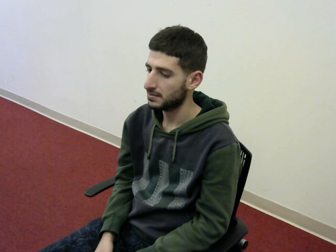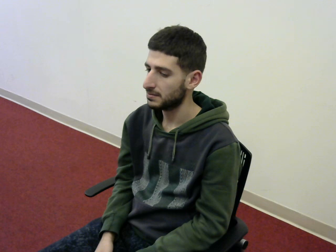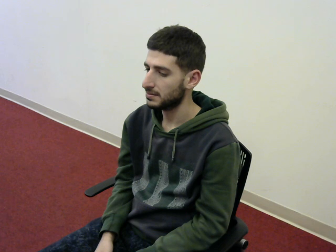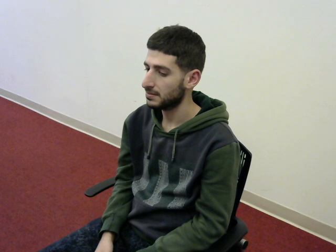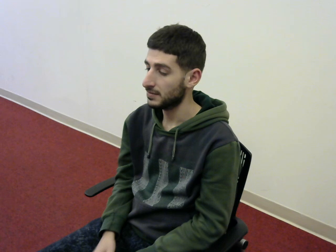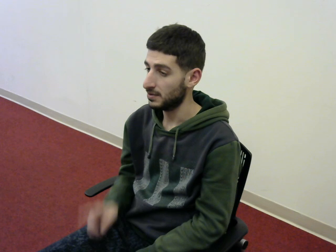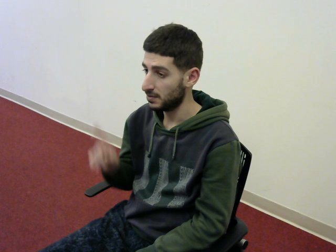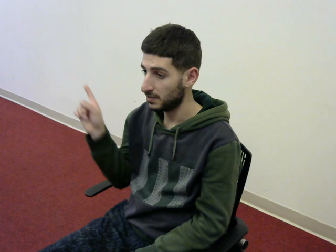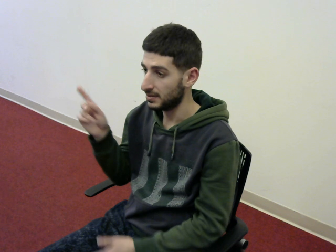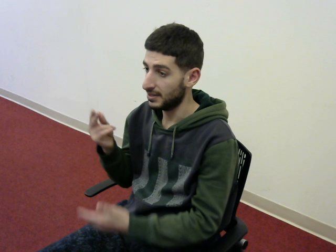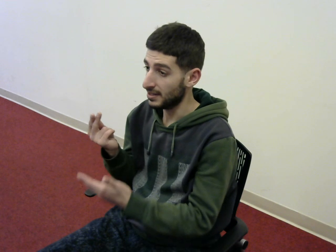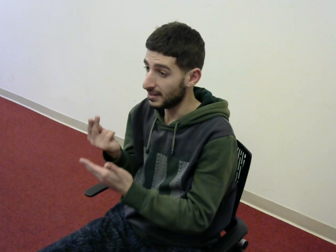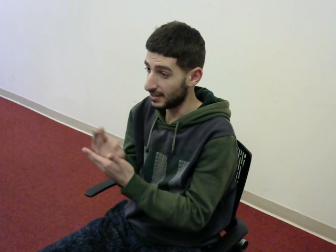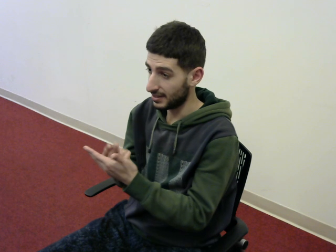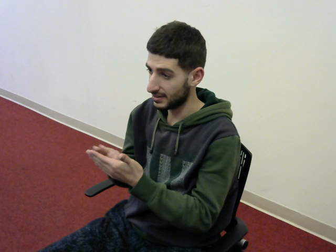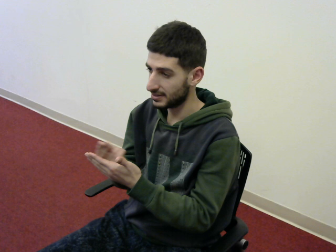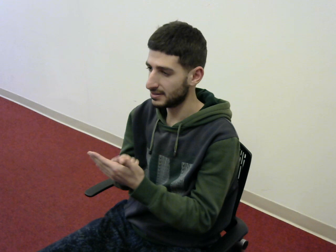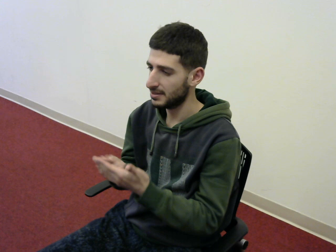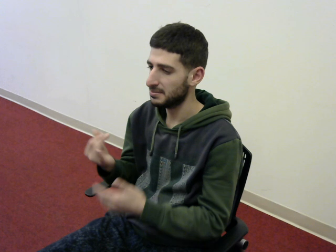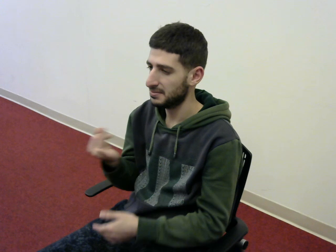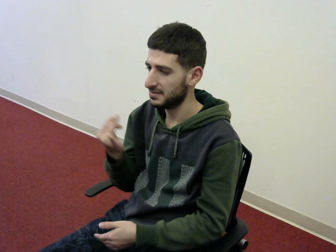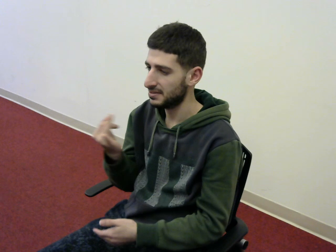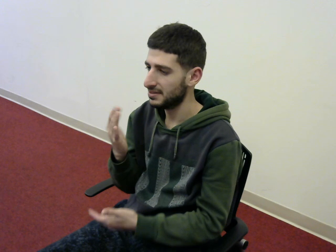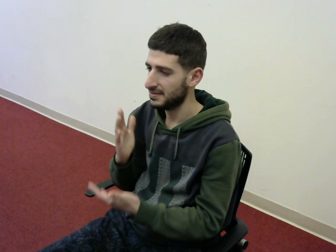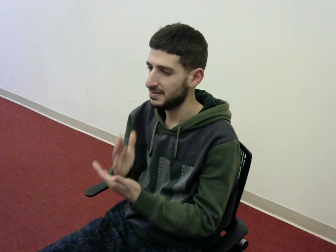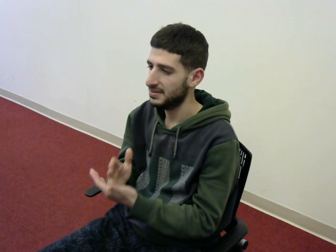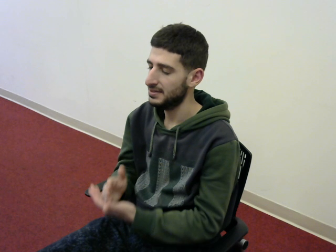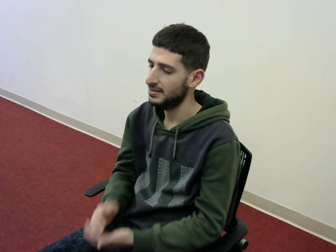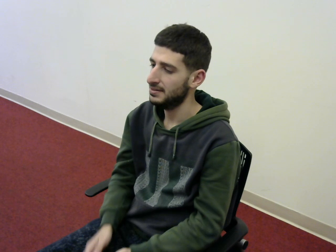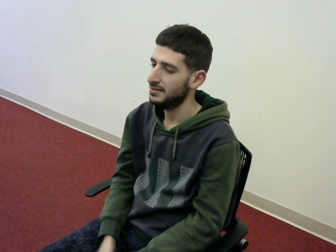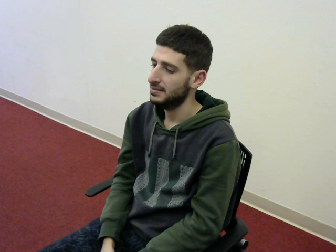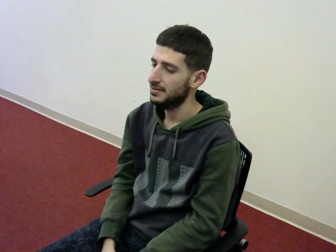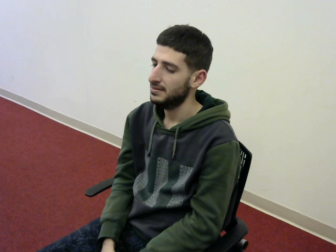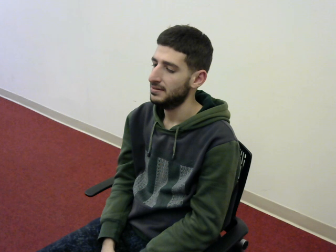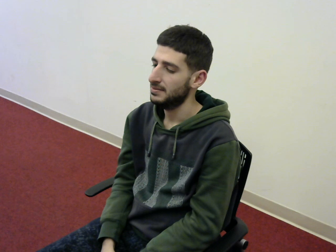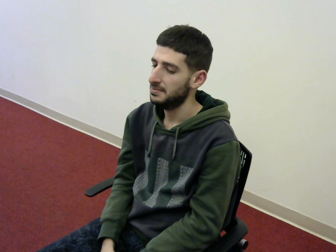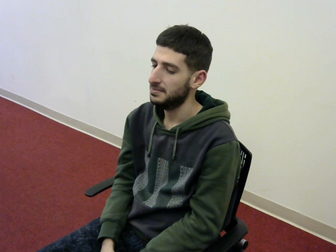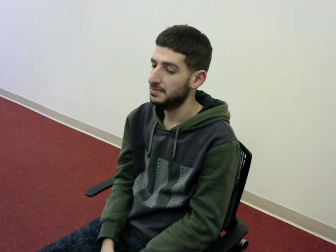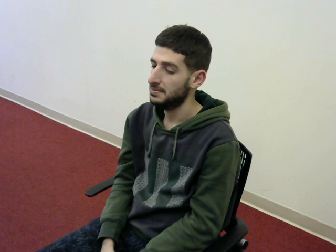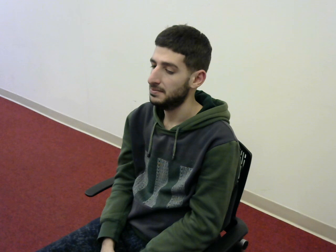Onun rəsmə marağı var